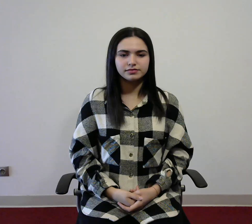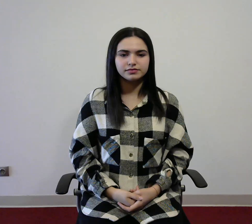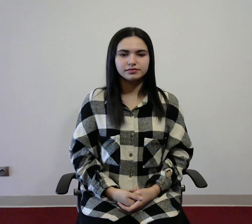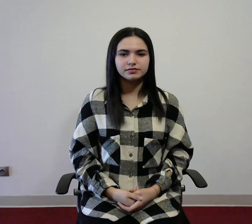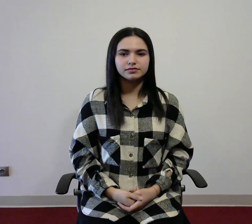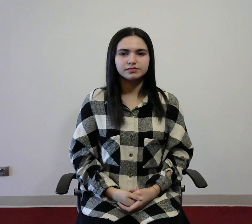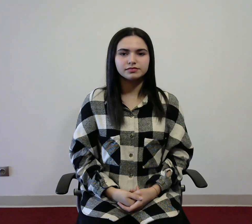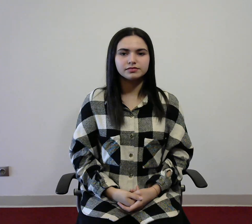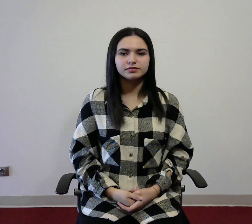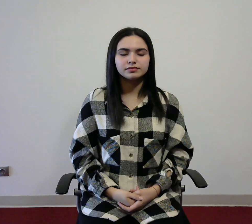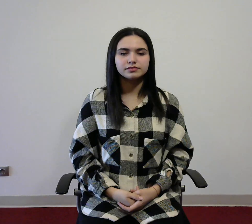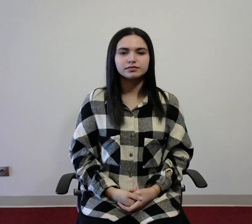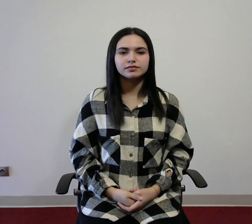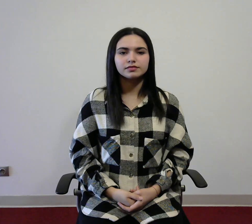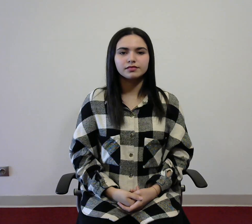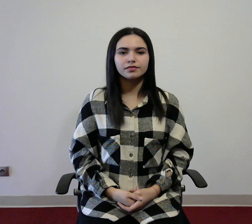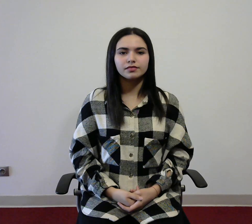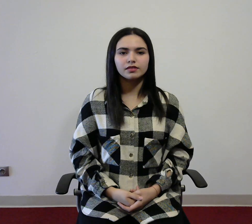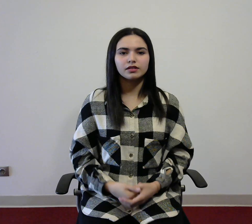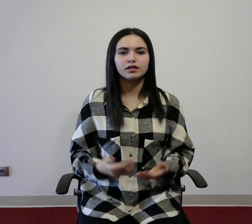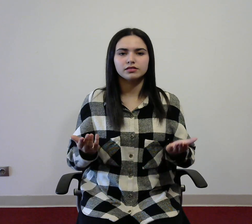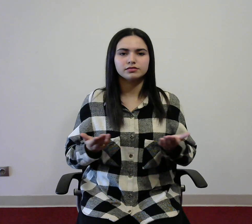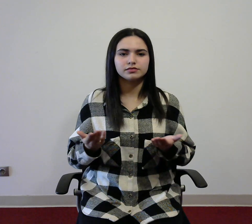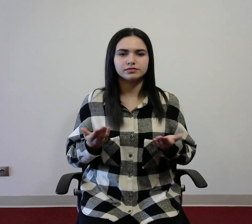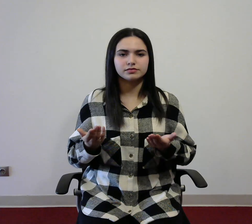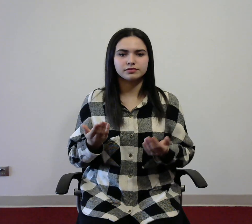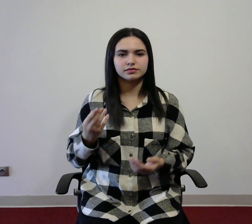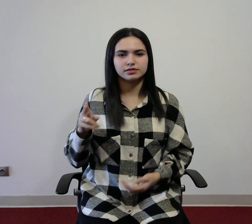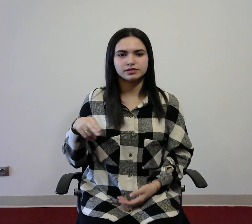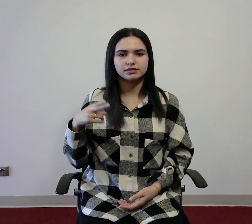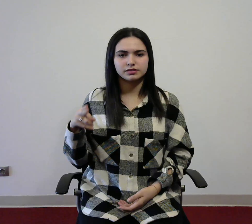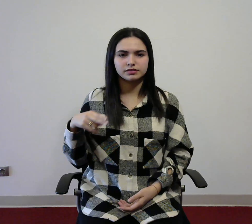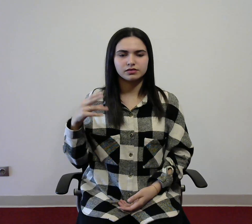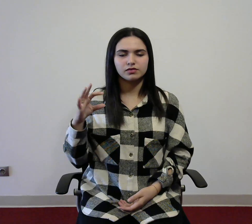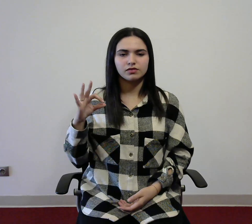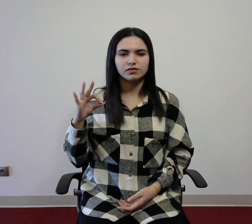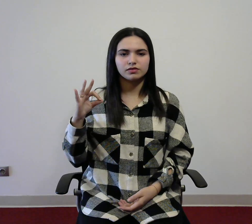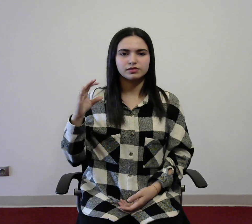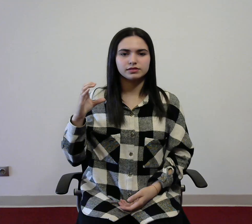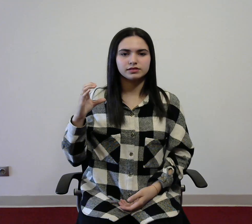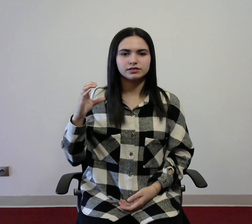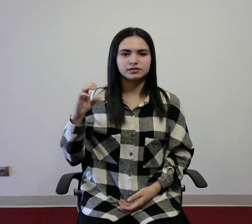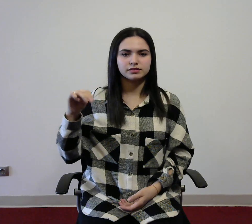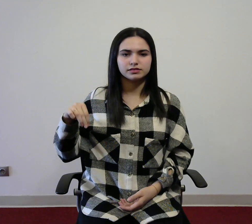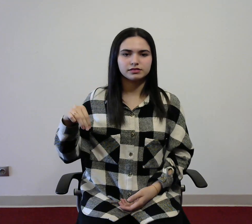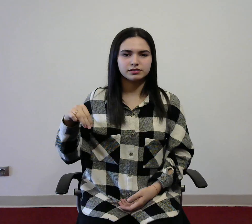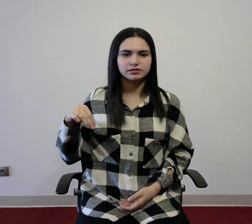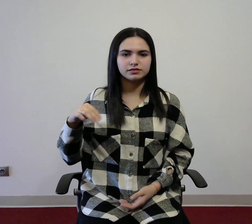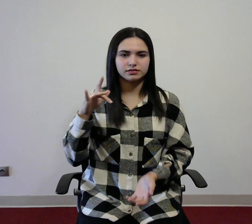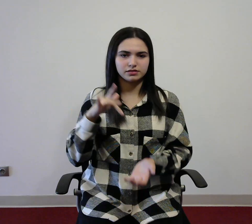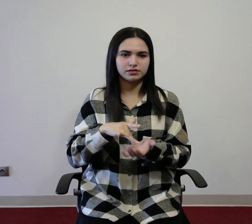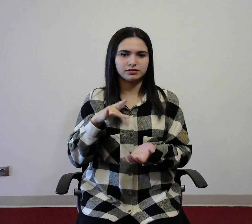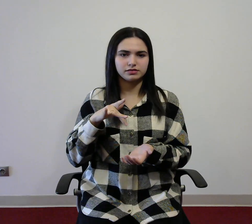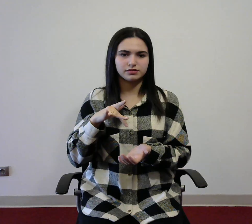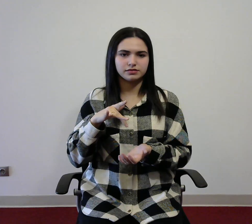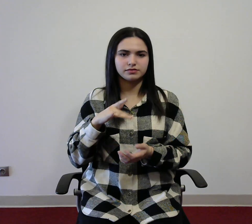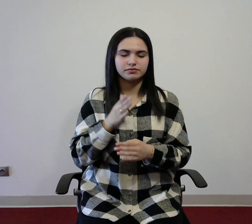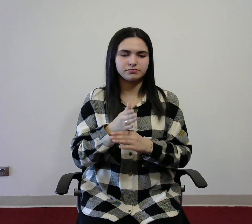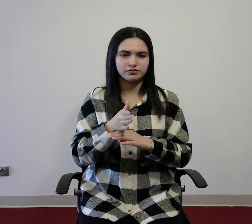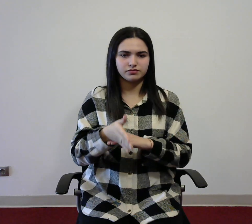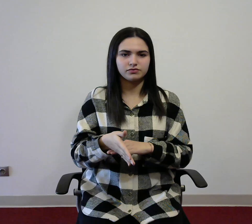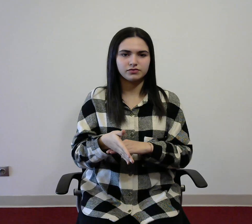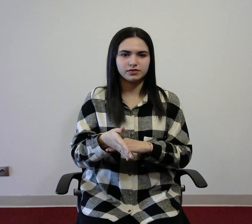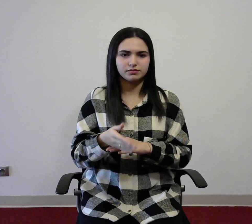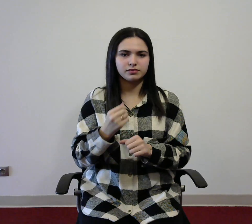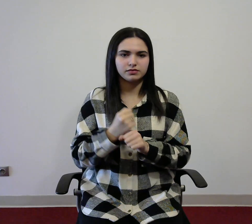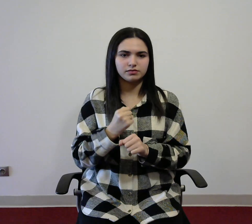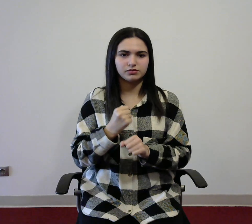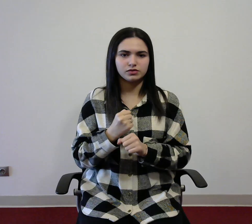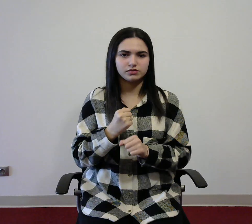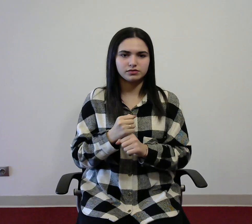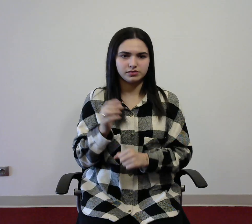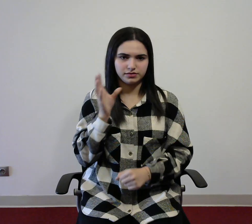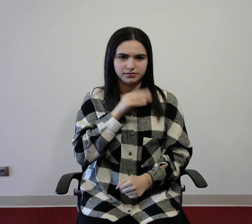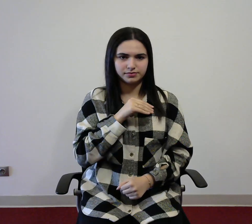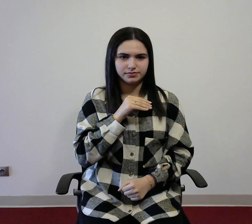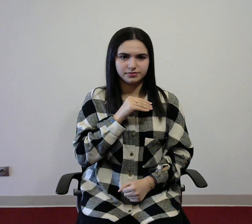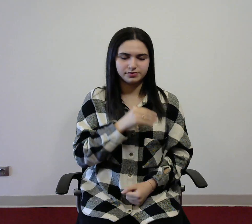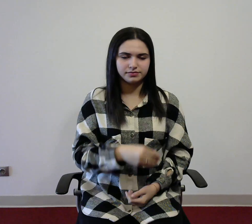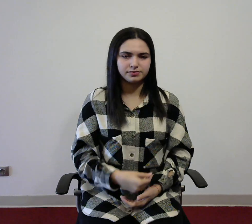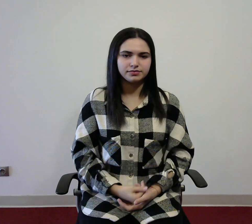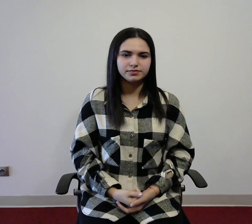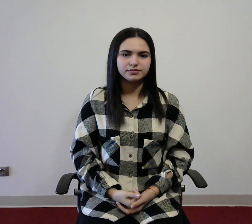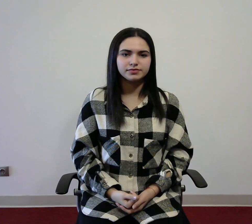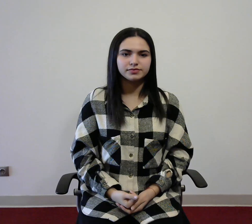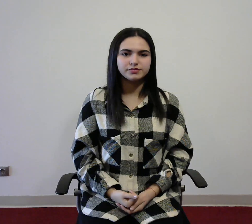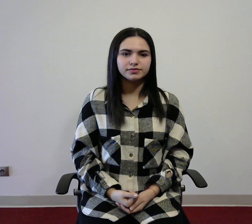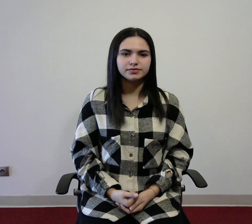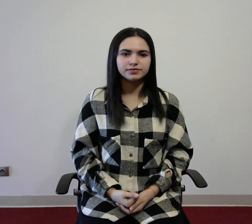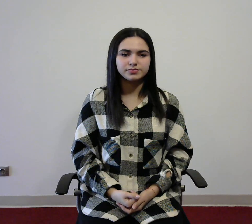Hansı DOST Mərkəzlərinə müraciət edə bilərəm?